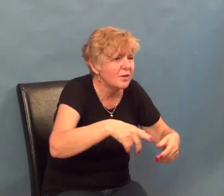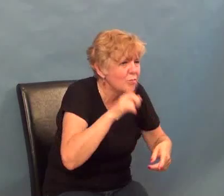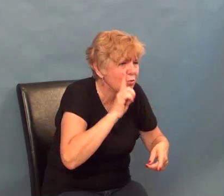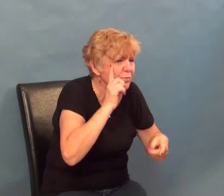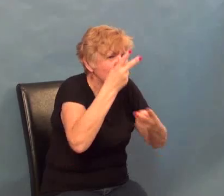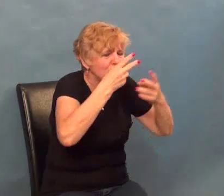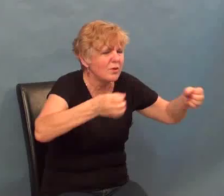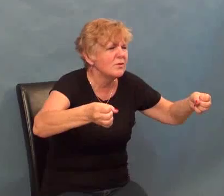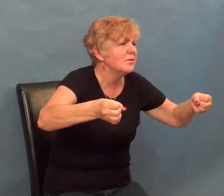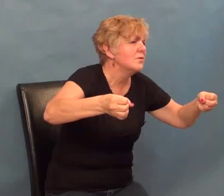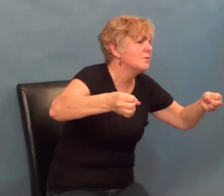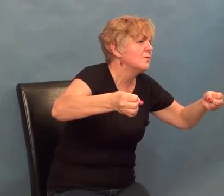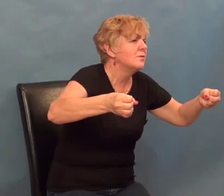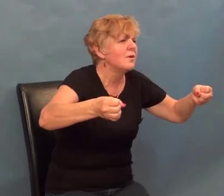Chłopiec rozglądał się trzymając się za rogi.